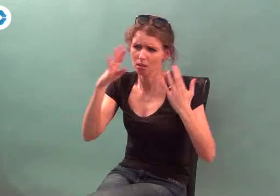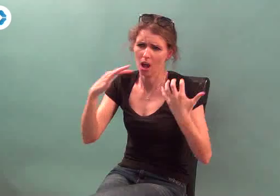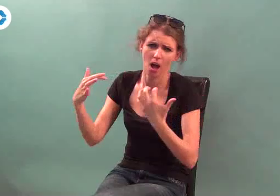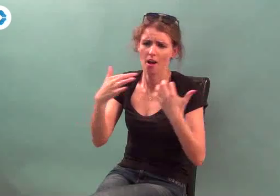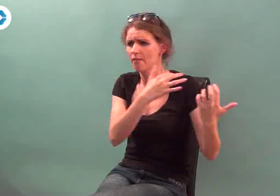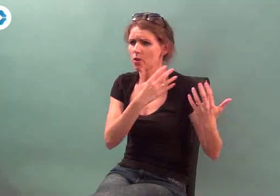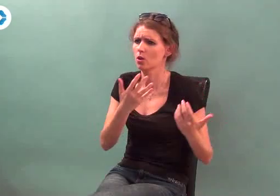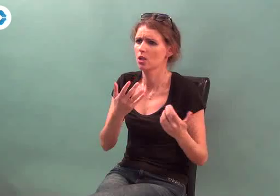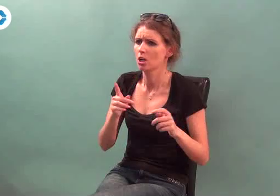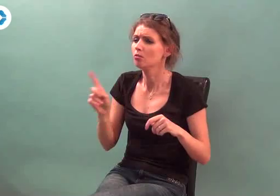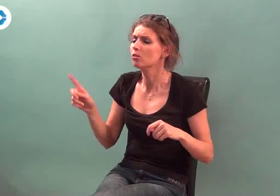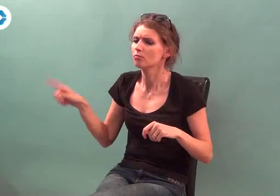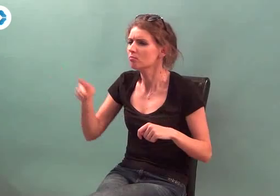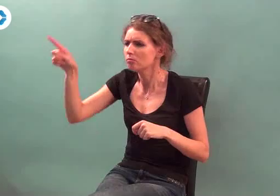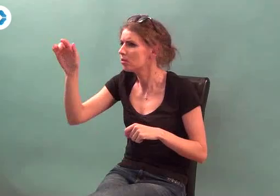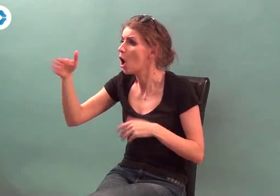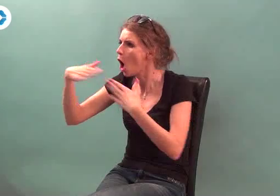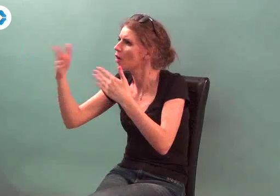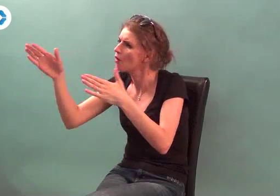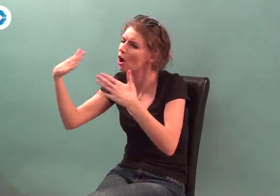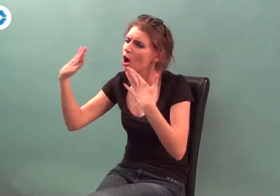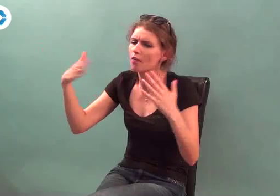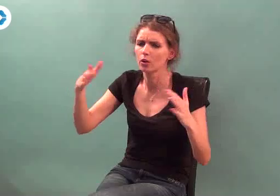Wchodzą na górę, otwierają po kolei wszystkie drzwi.